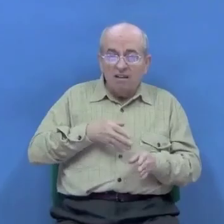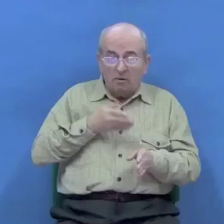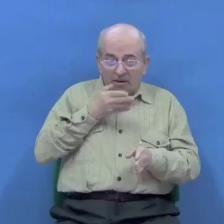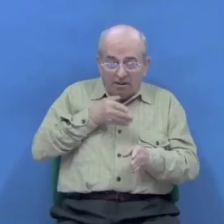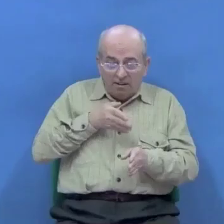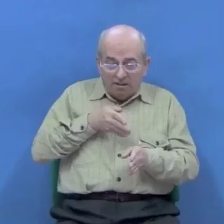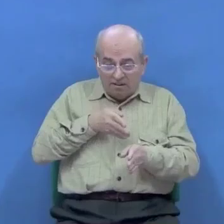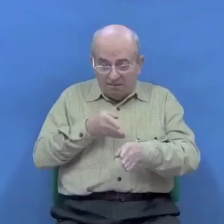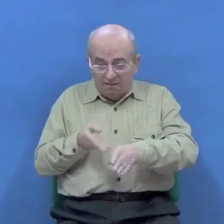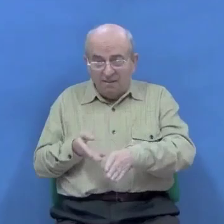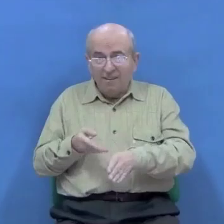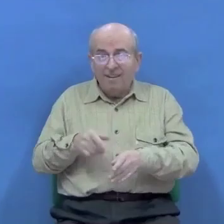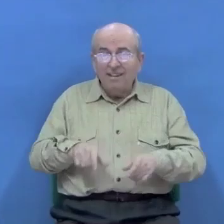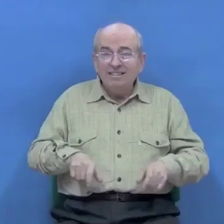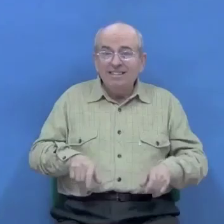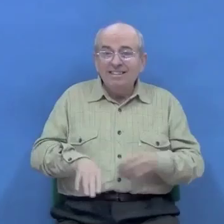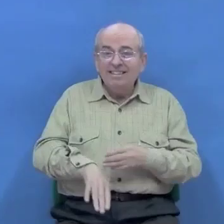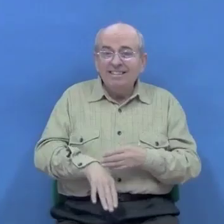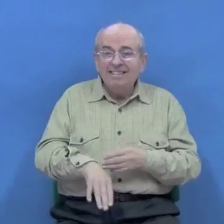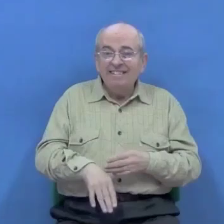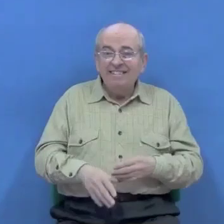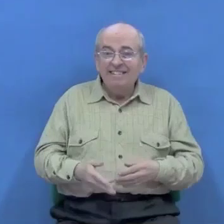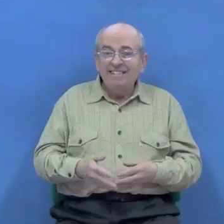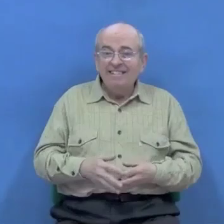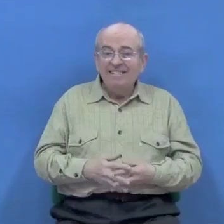Pociąg może się wykoleić jak nie będzie torów.